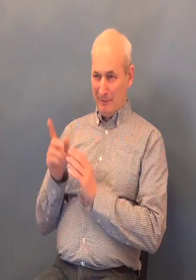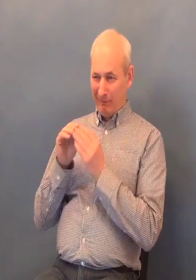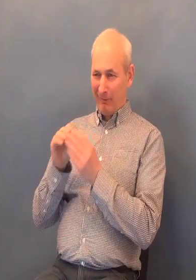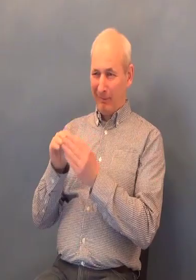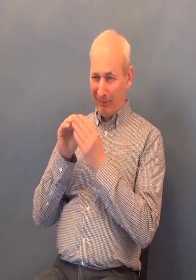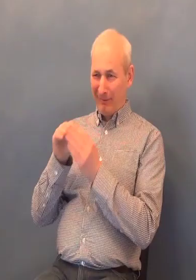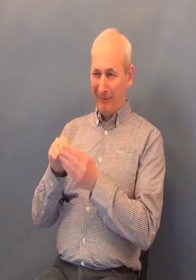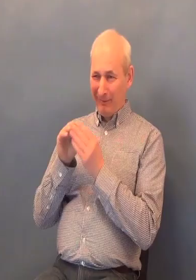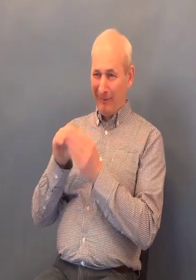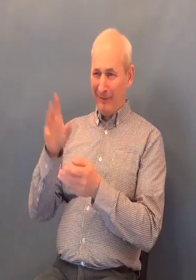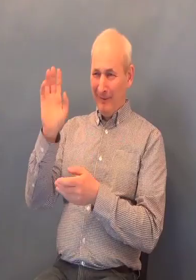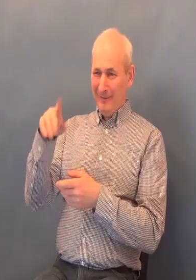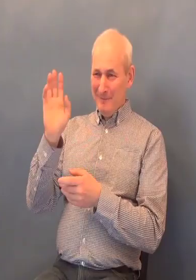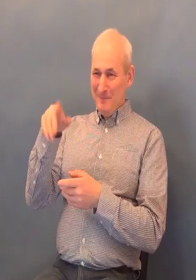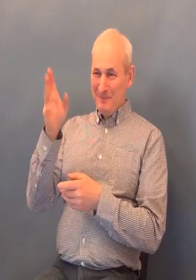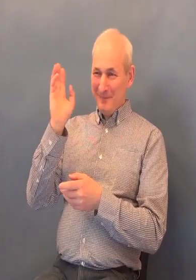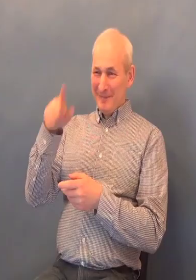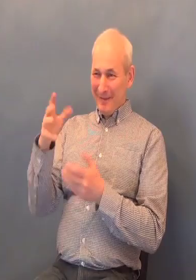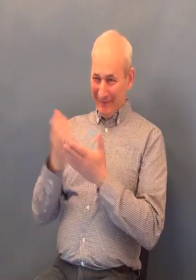Co tak dużo pracujesz?